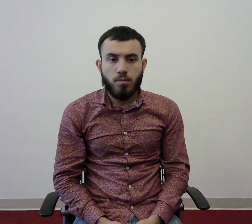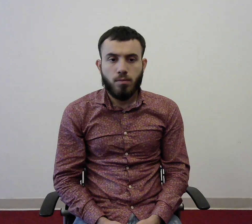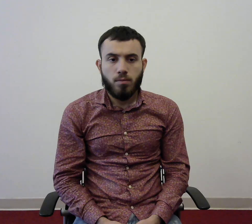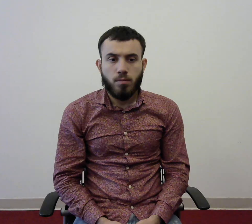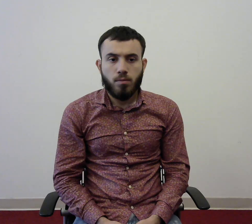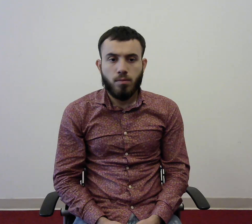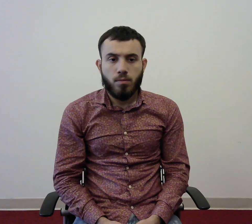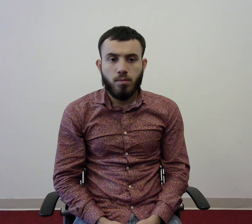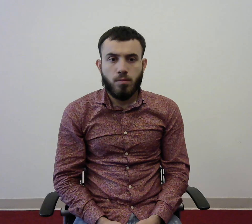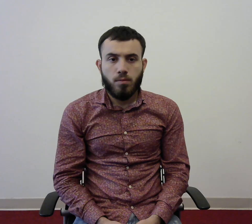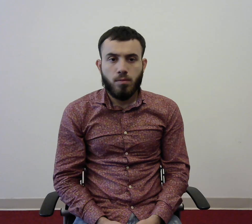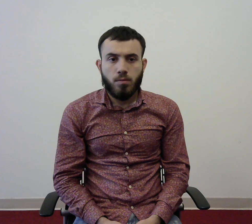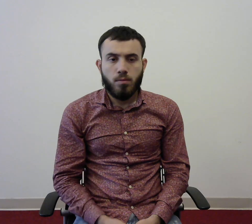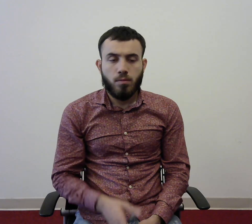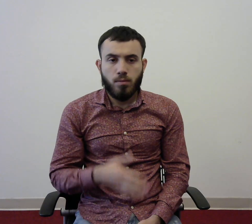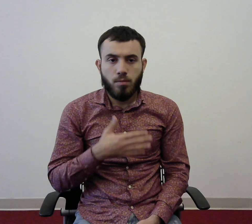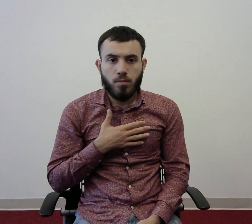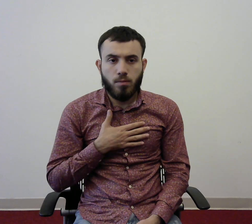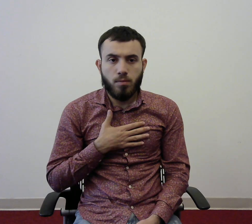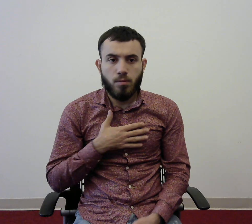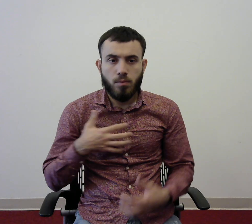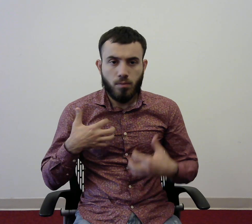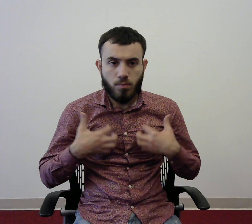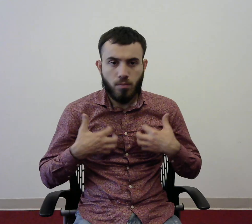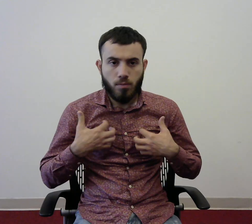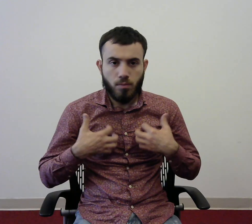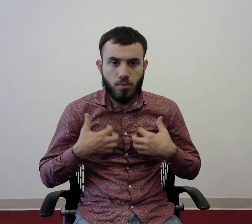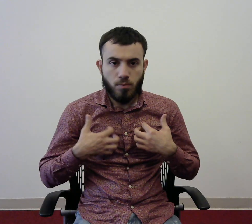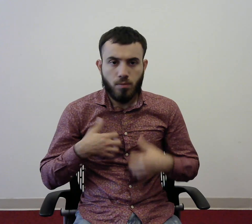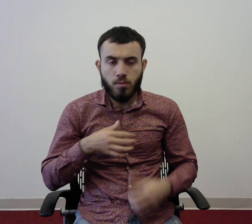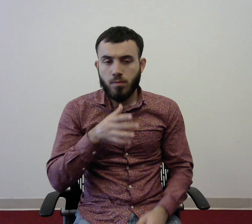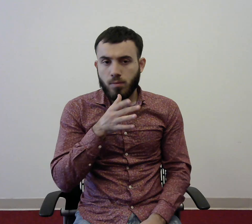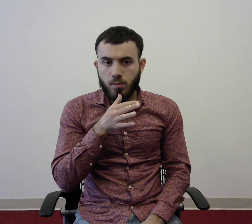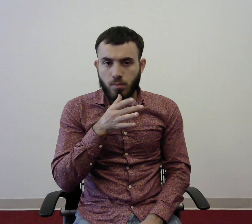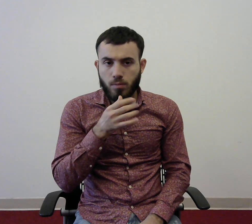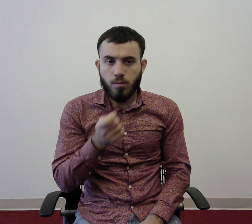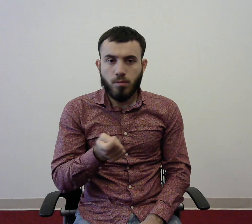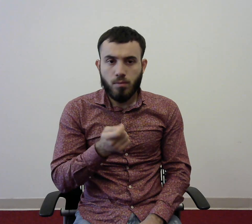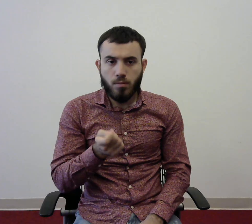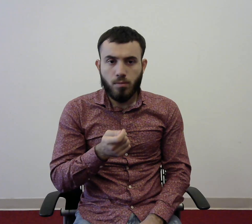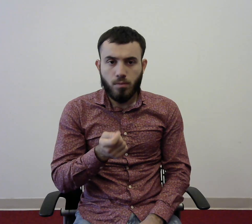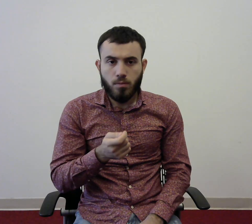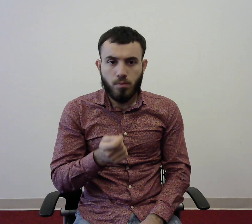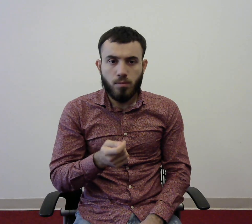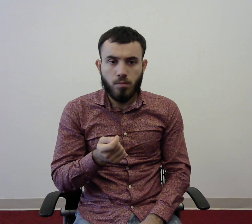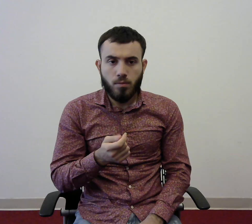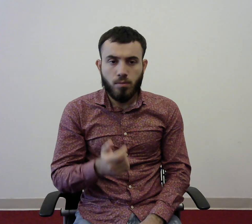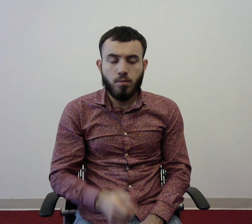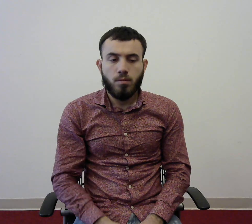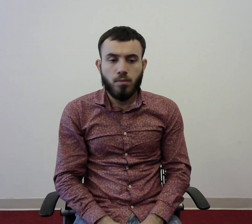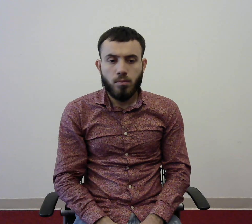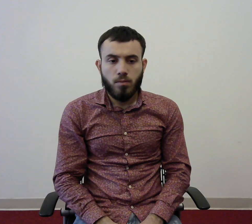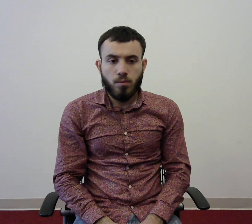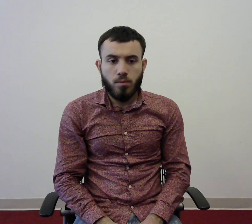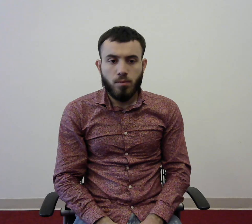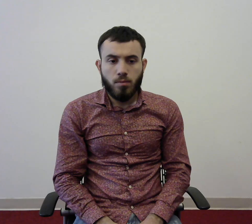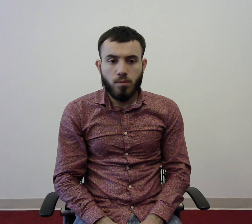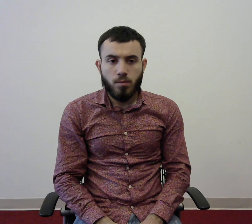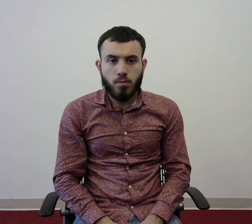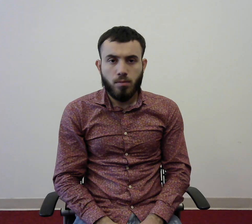Mən tələsirəm, vaxtım azdır